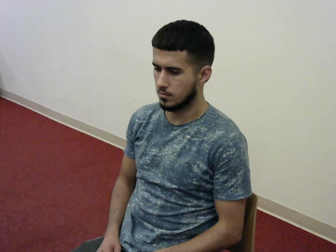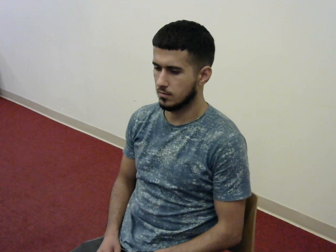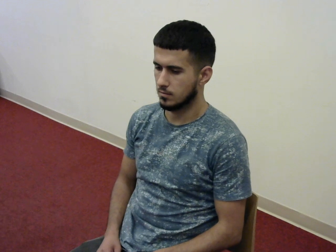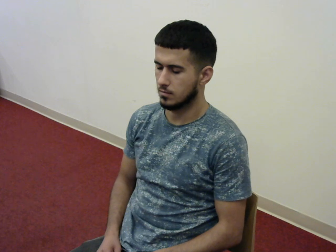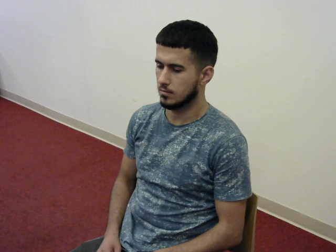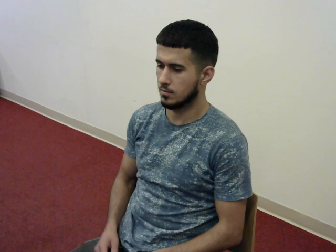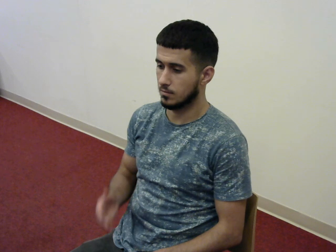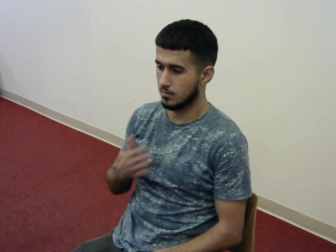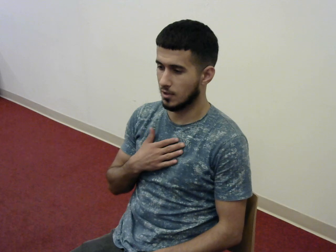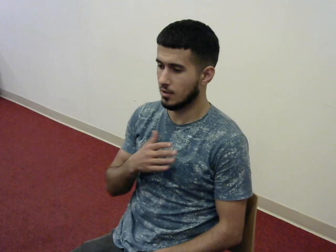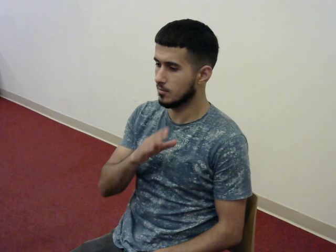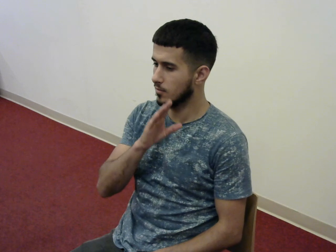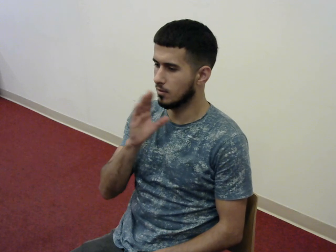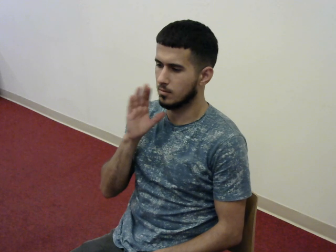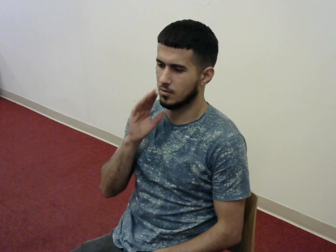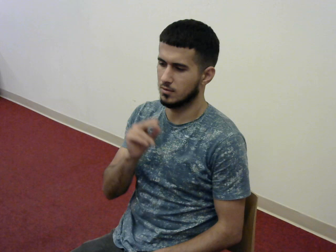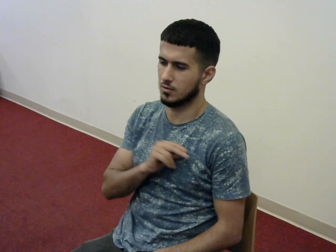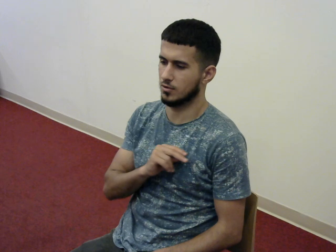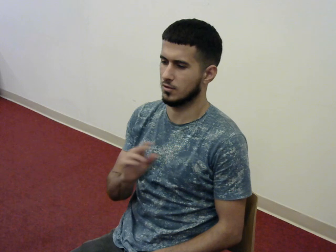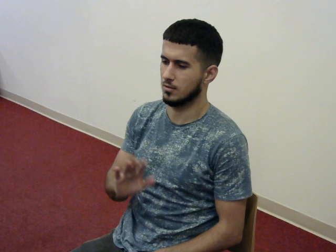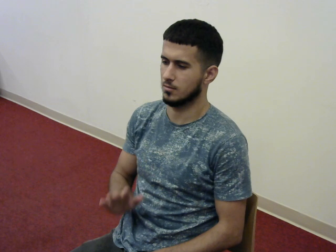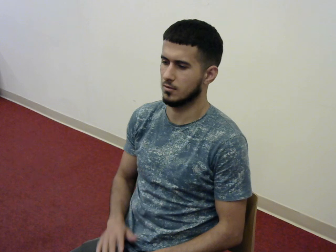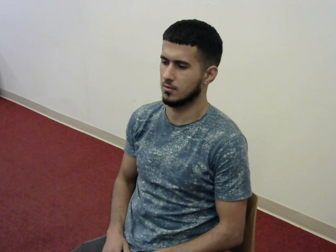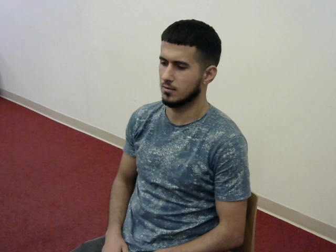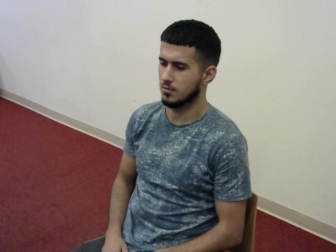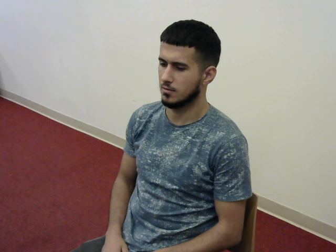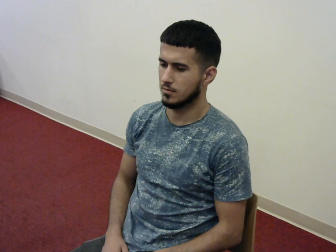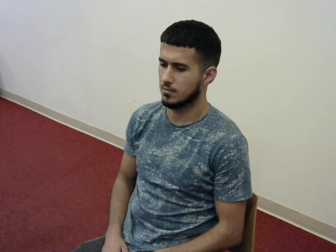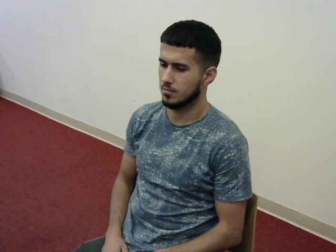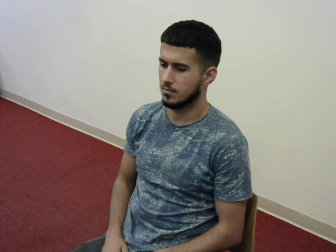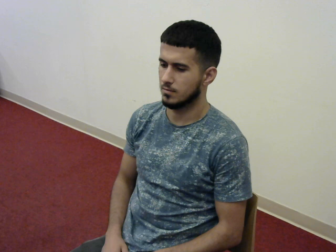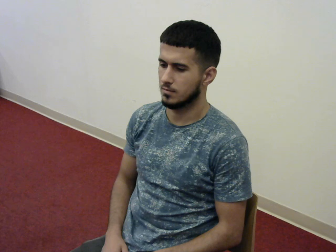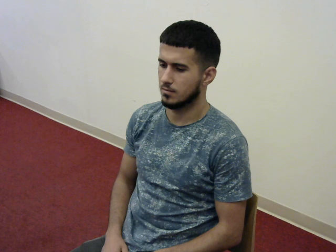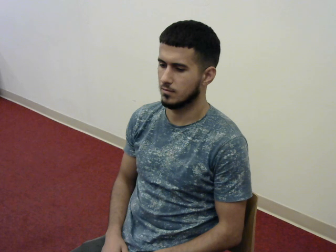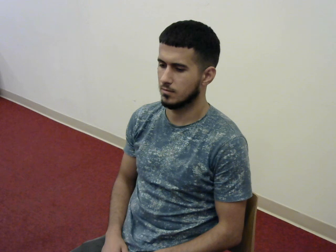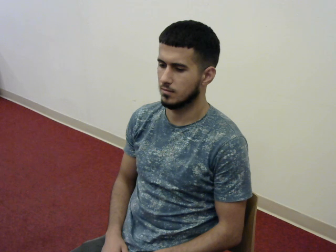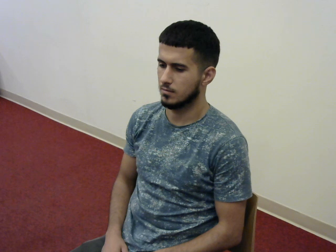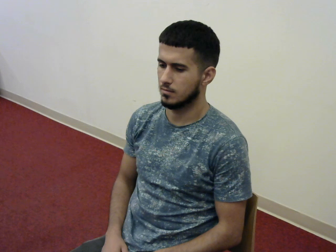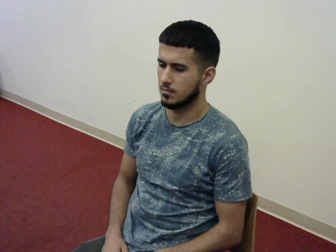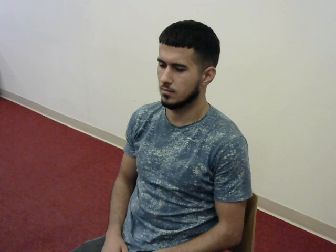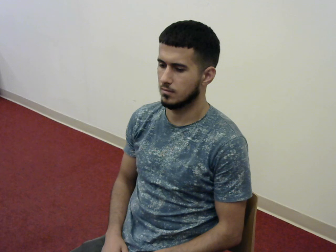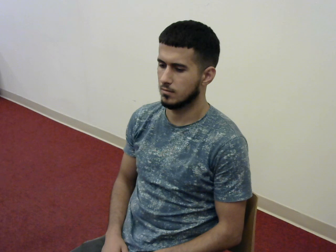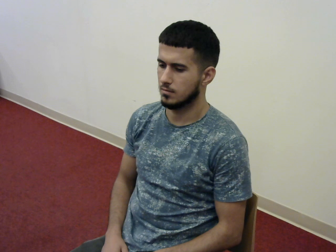Mənim anam işsizdir